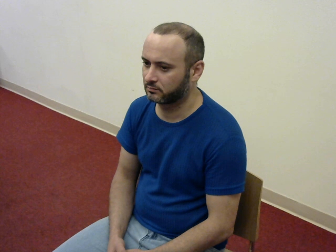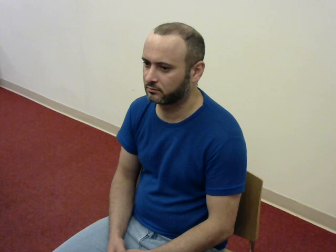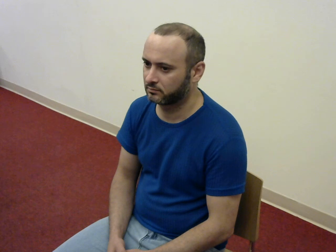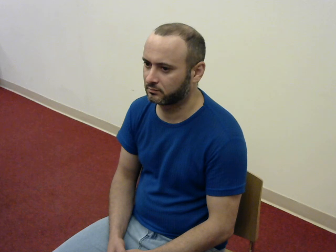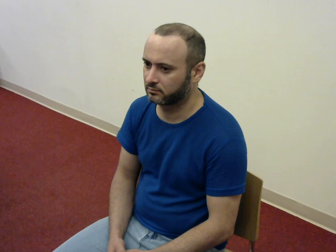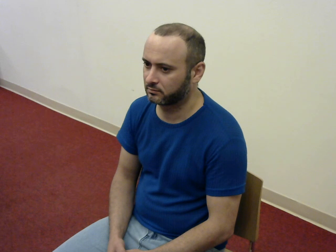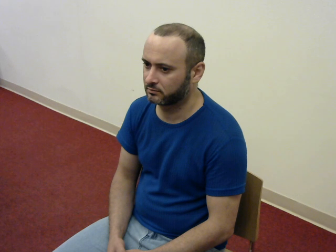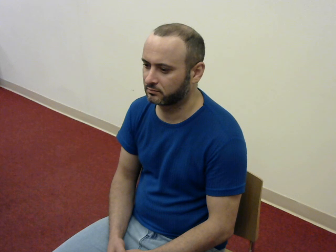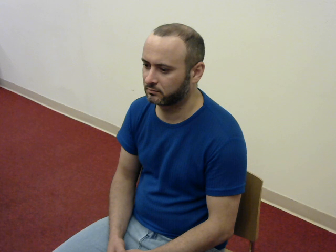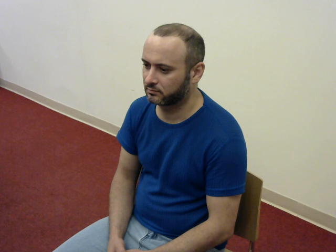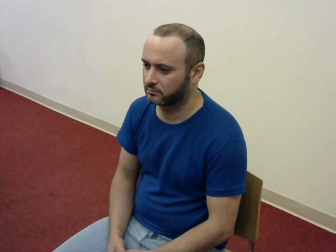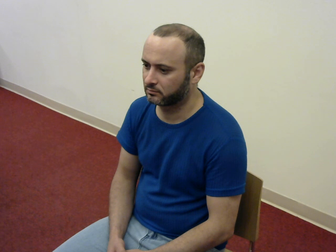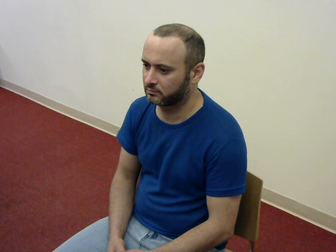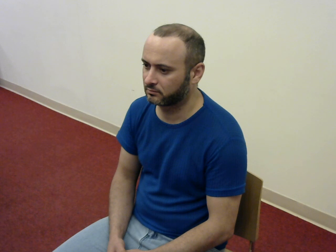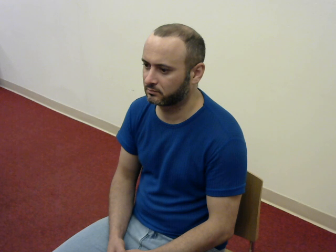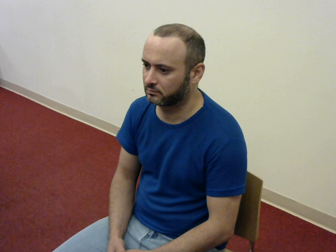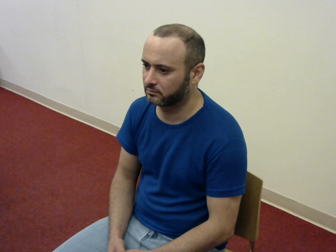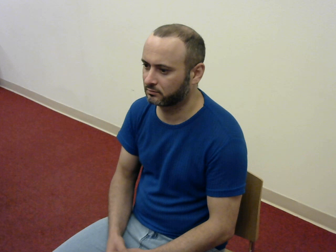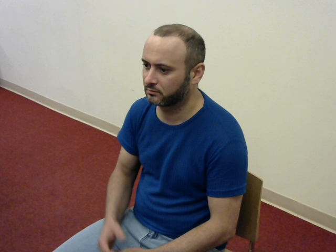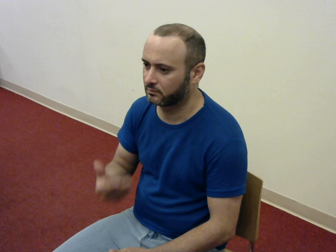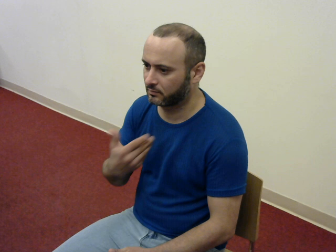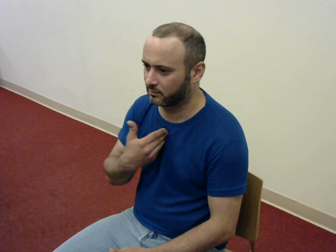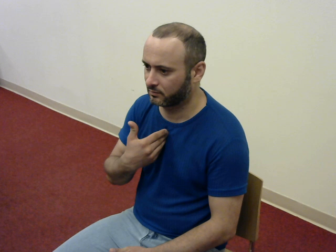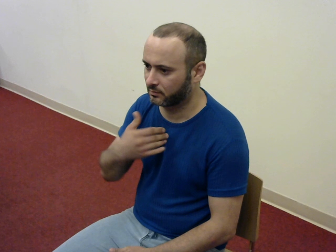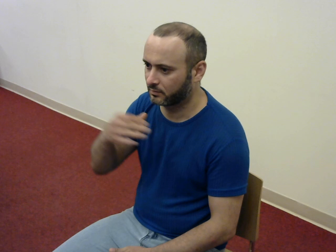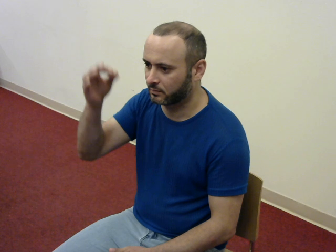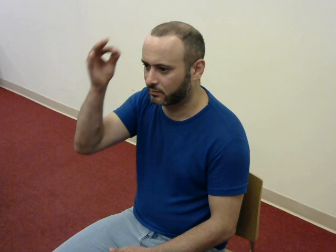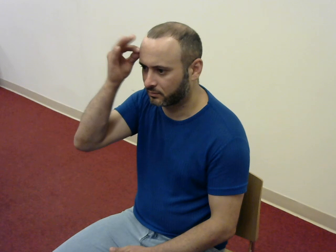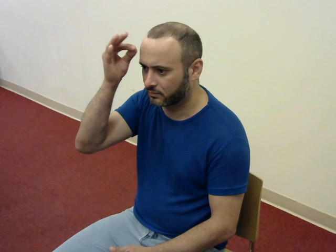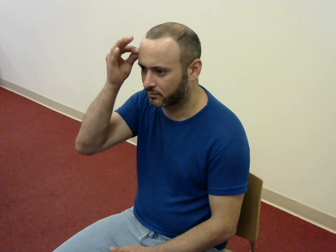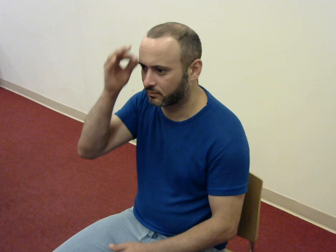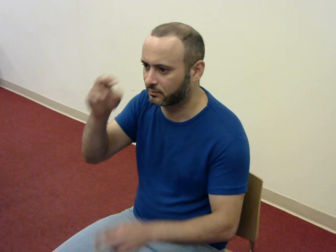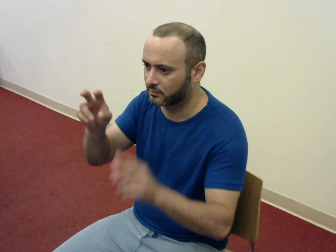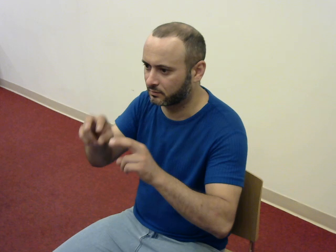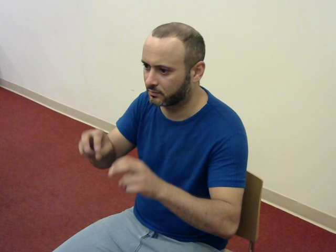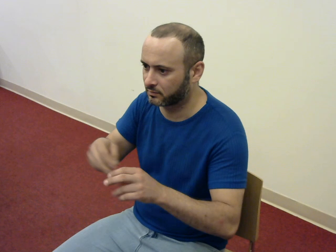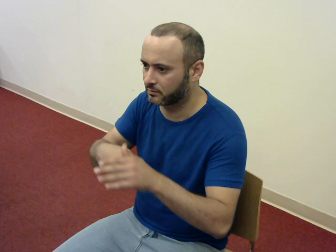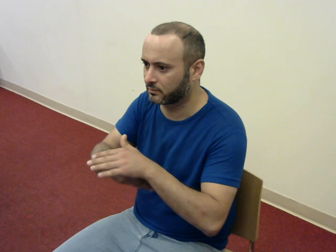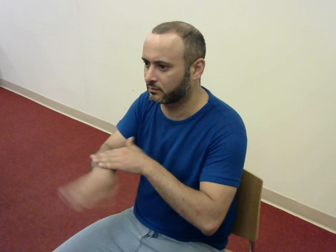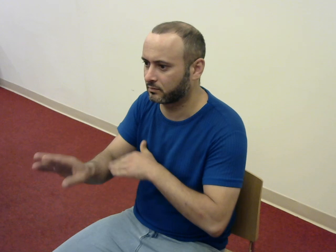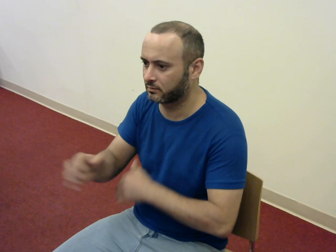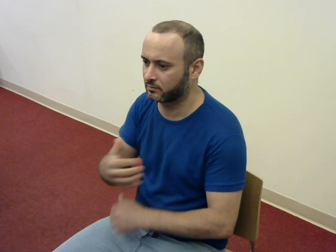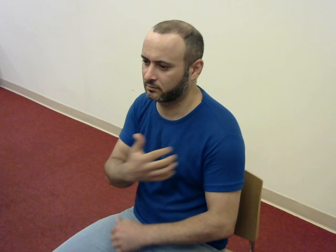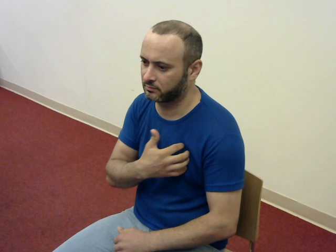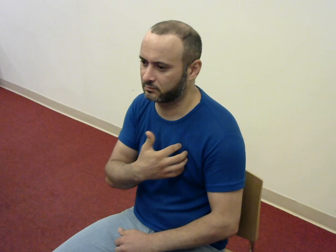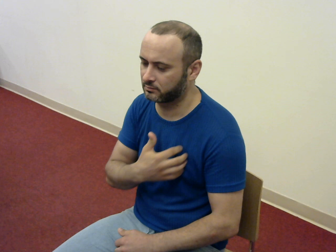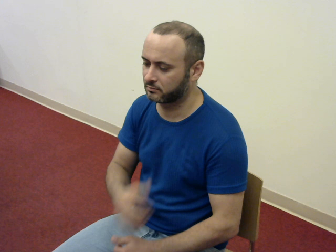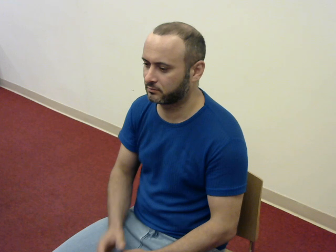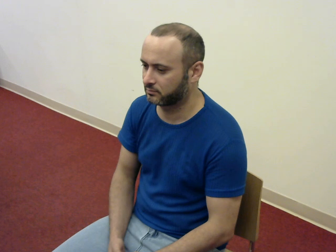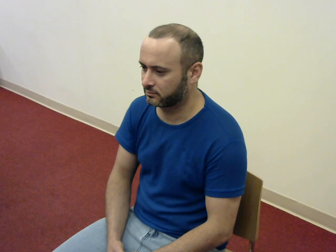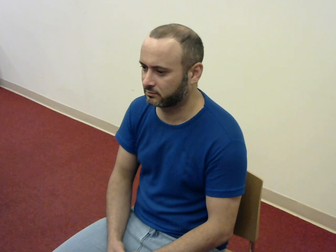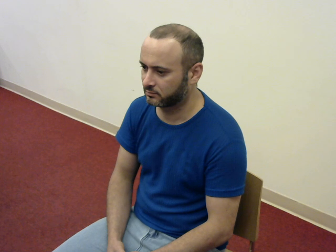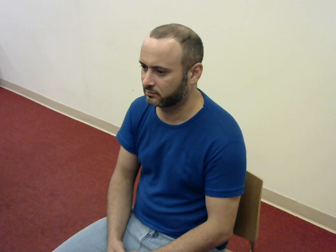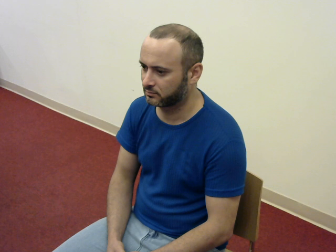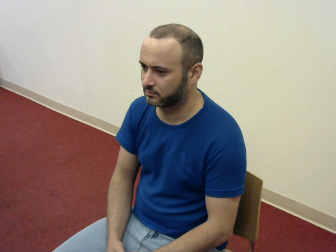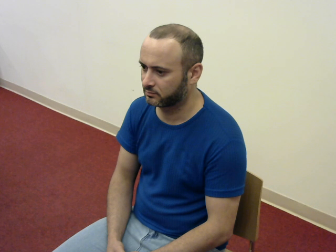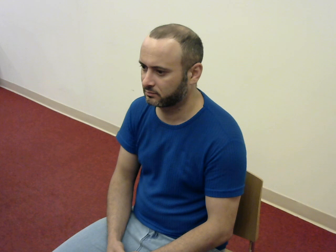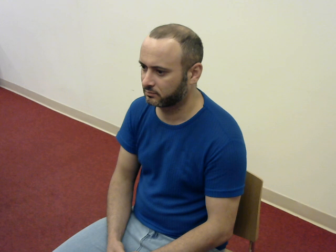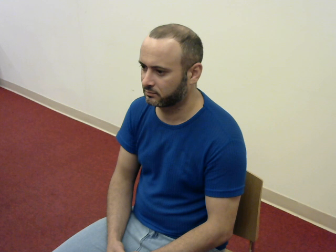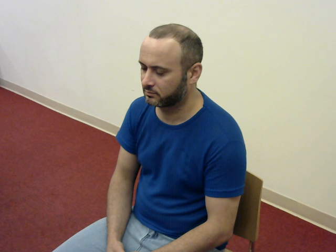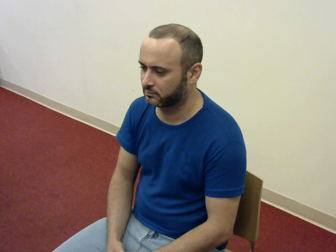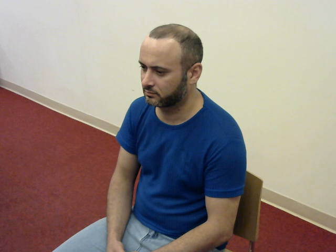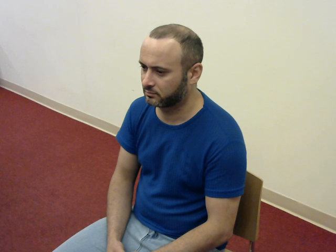Mən həkim müayinəsindən keçmək istəyirəm